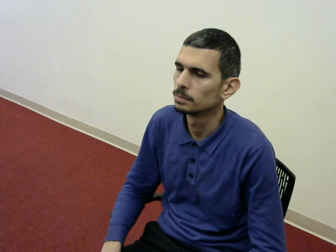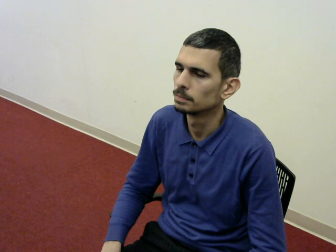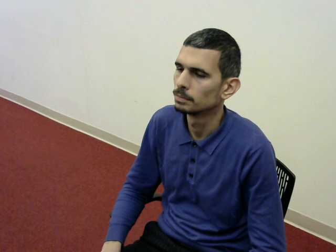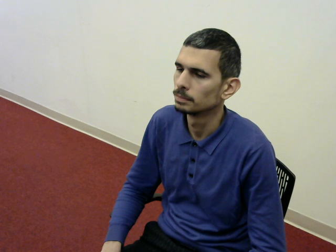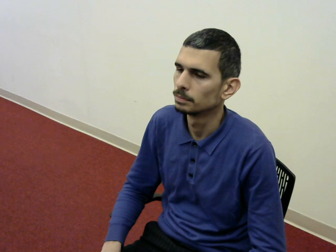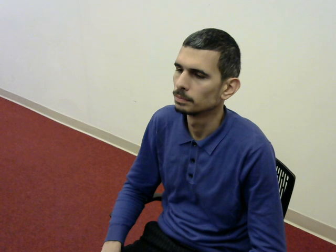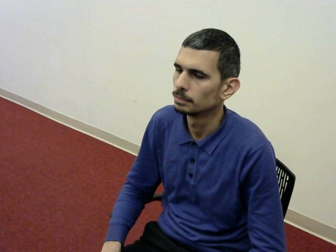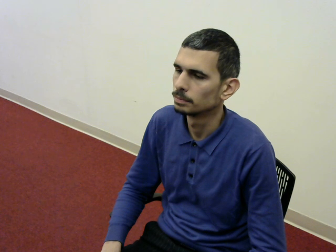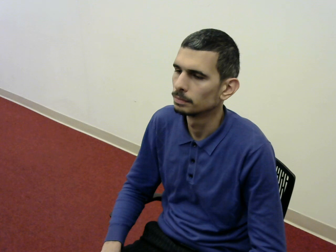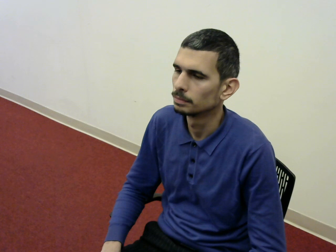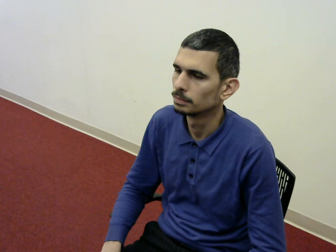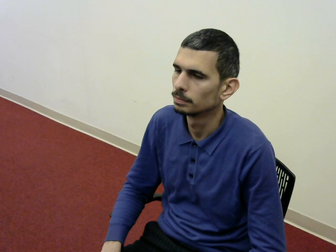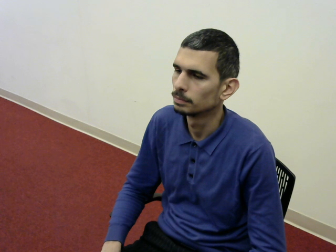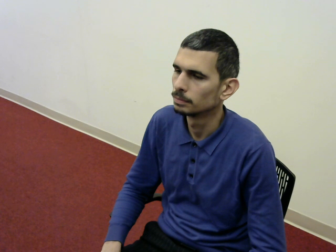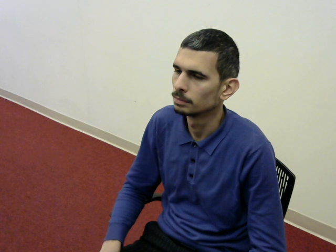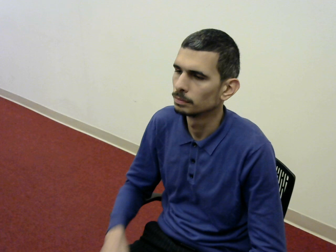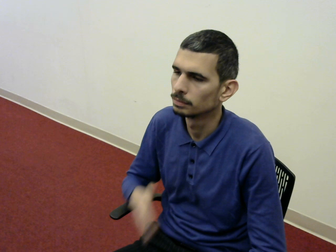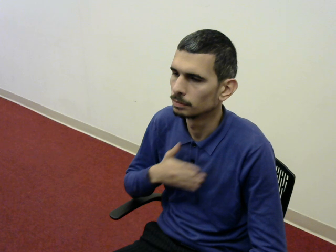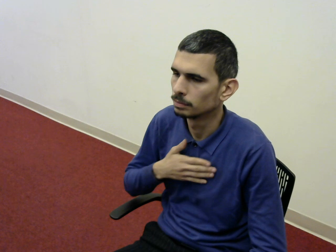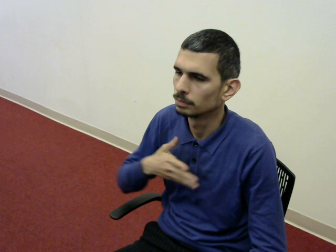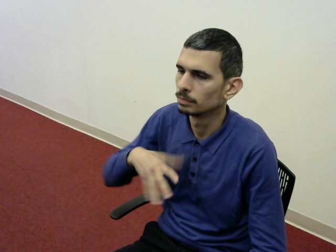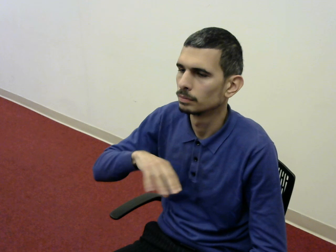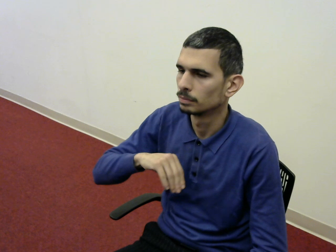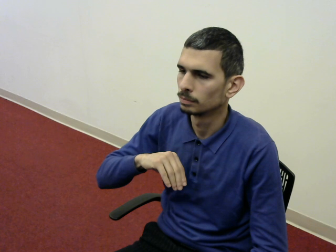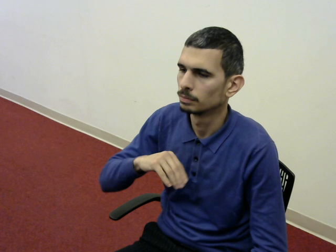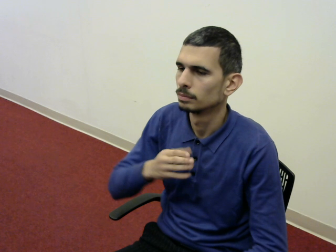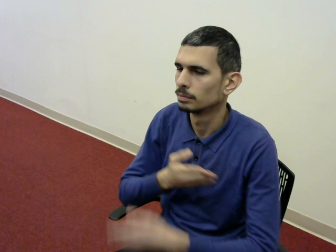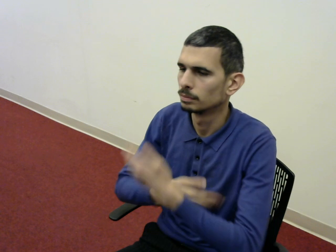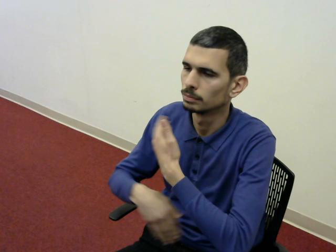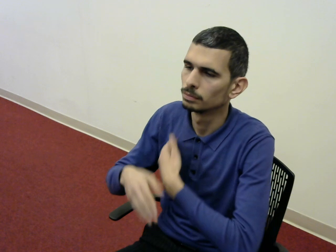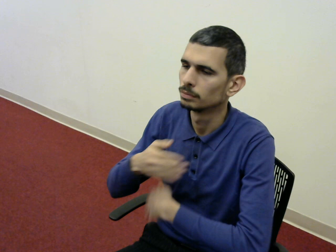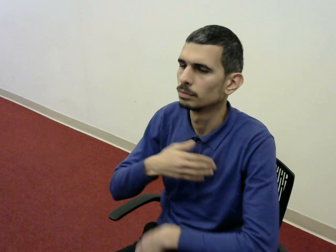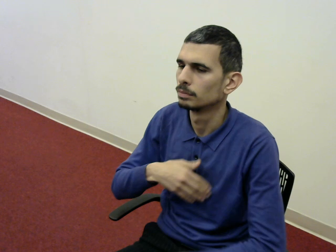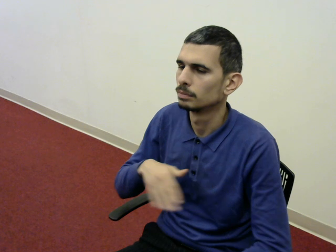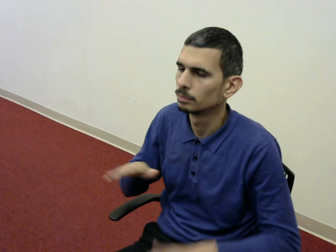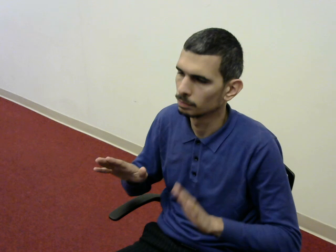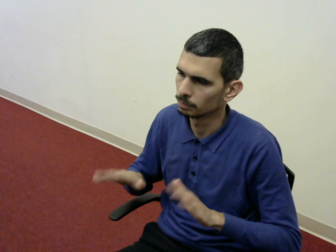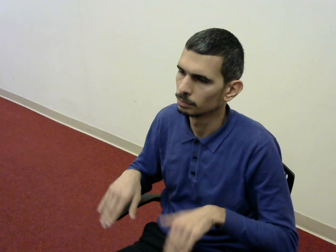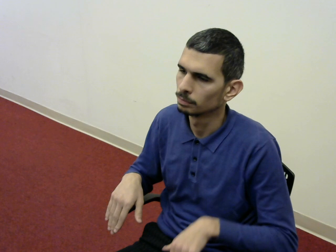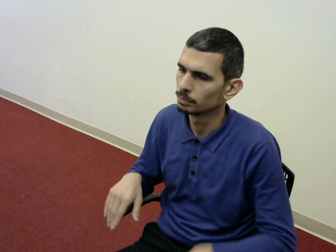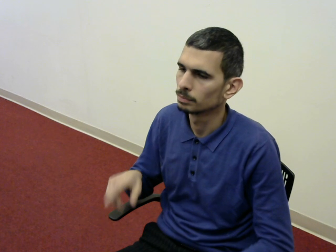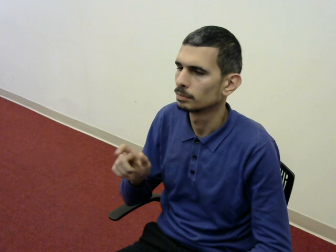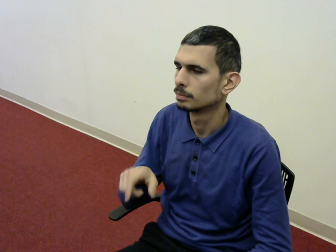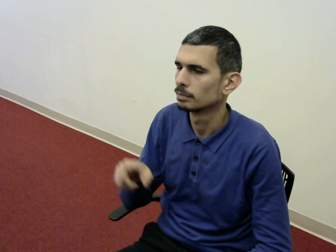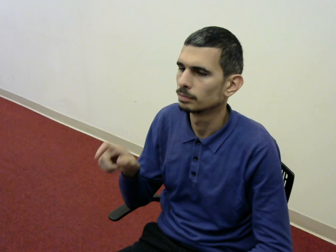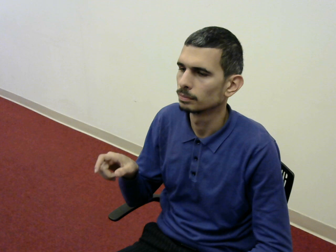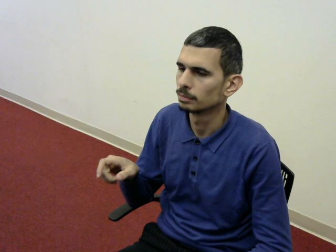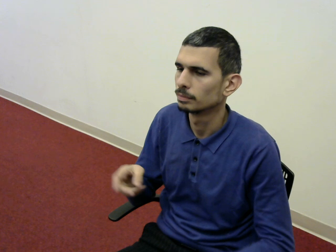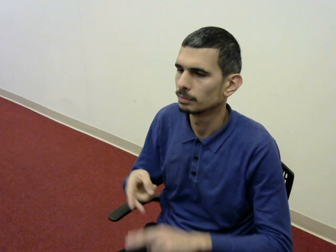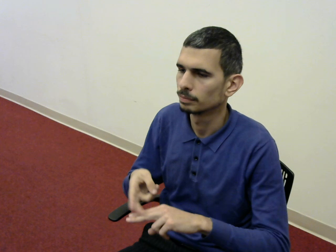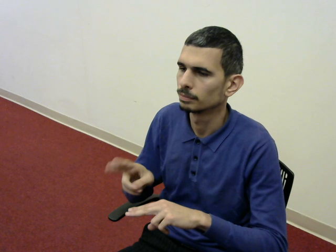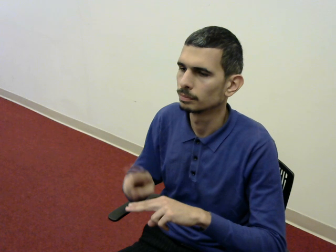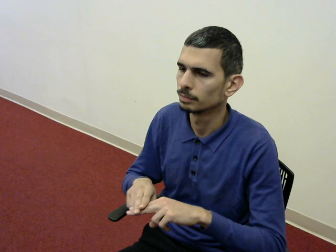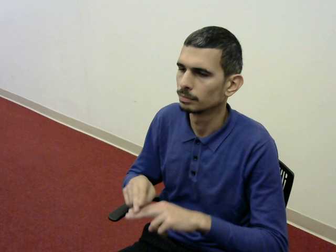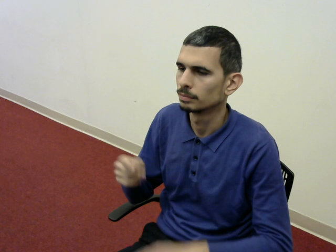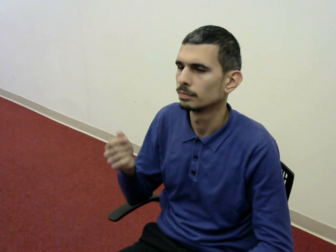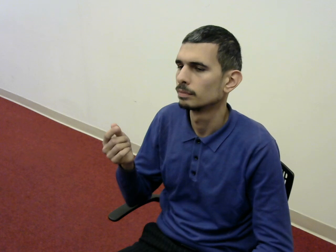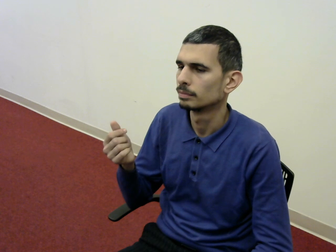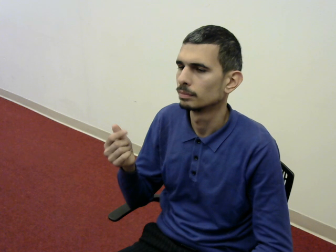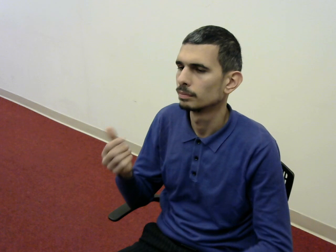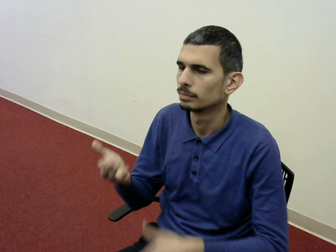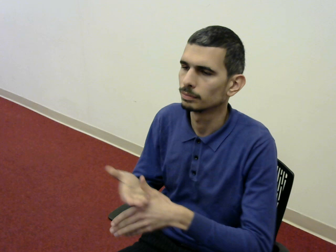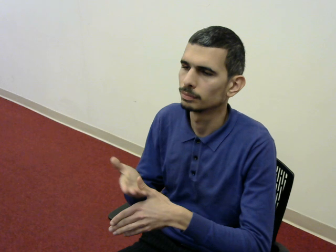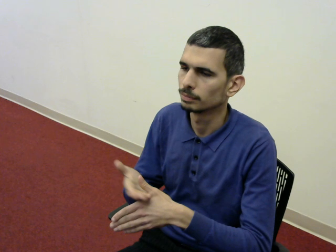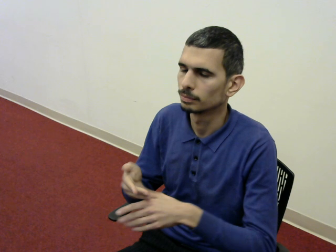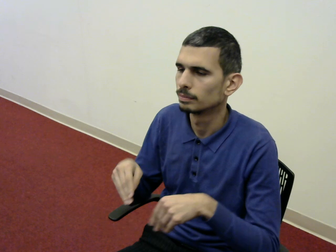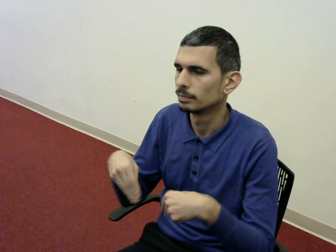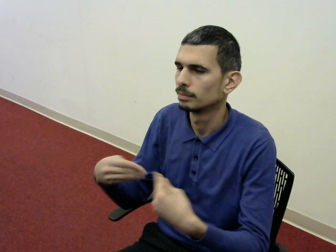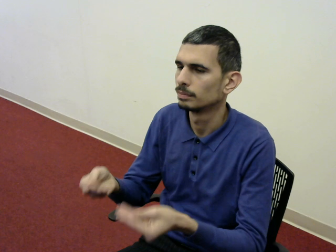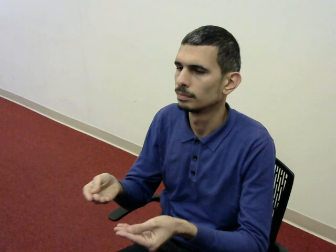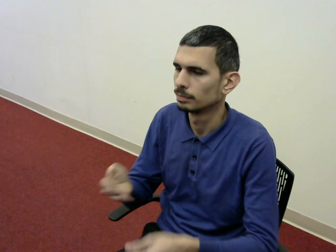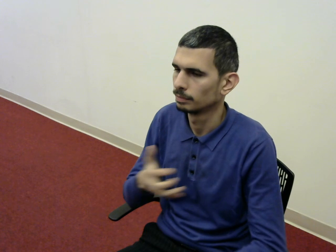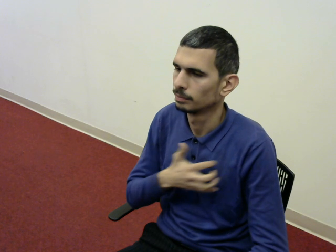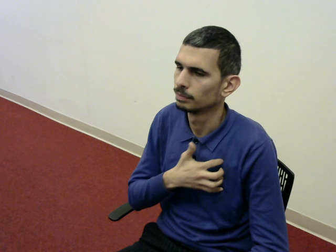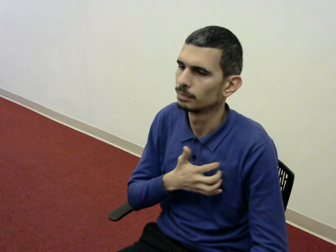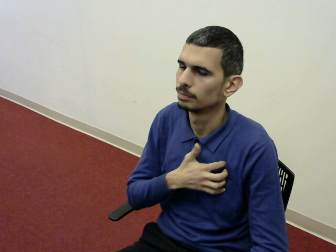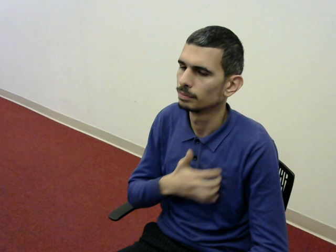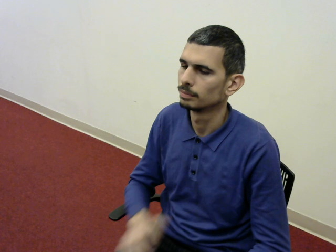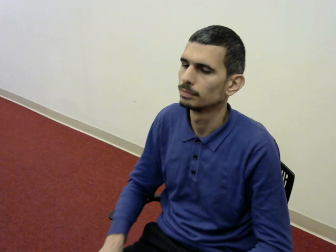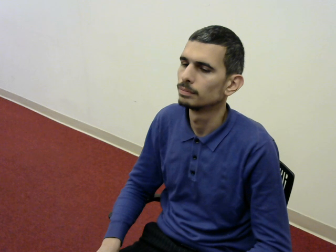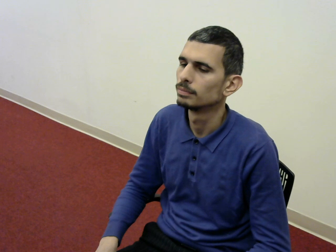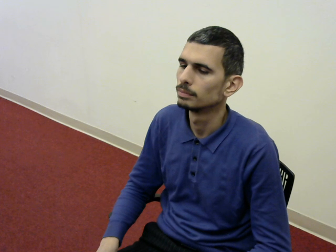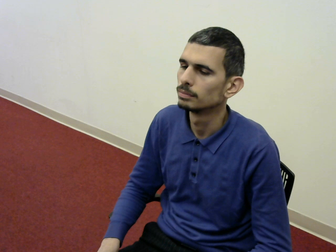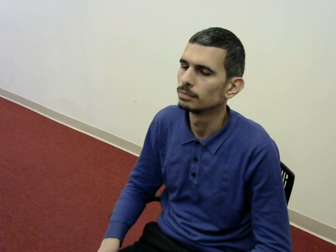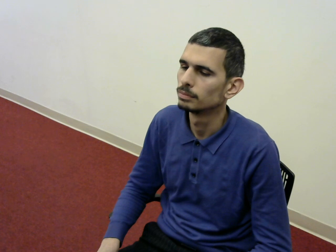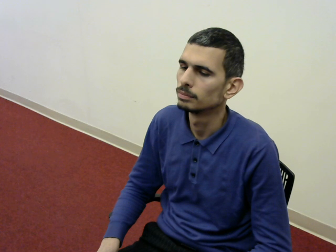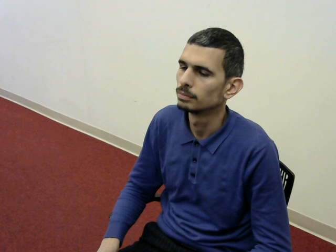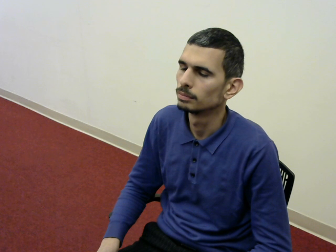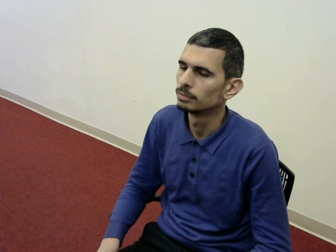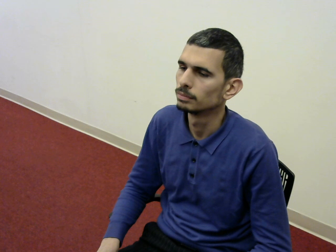Biz əlilliyi olan şəxslər üçün pul yardım vermək istəyirik